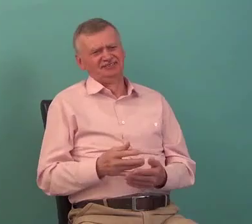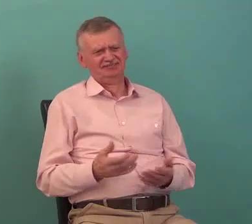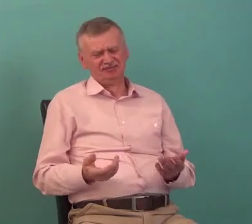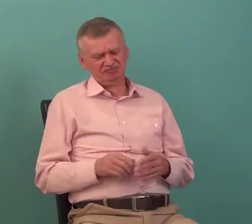Następny.